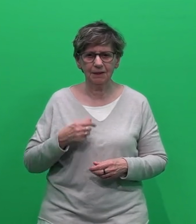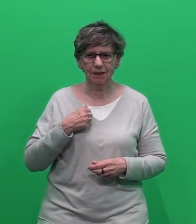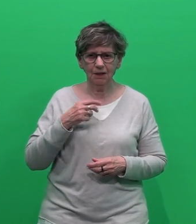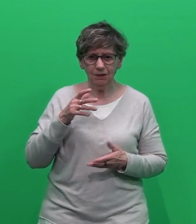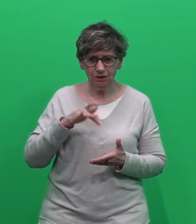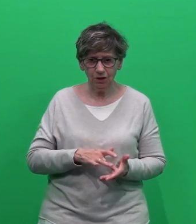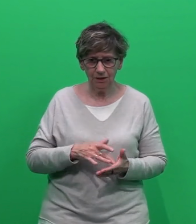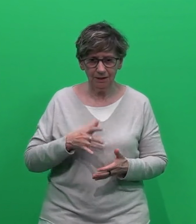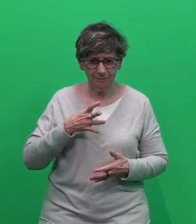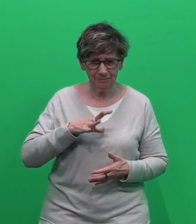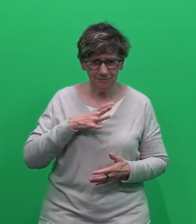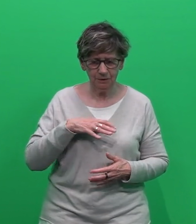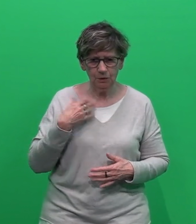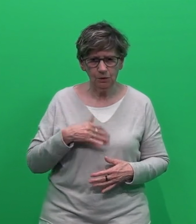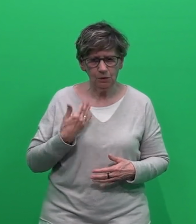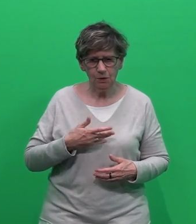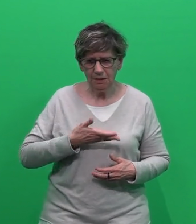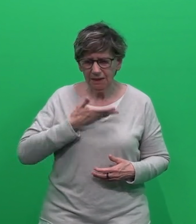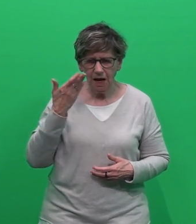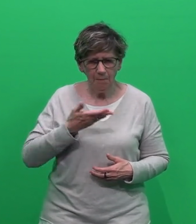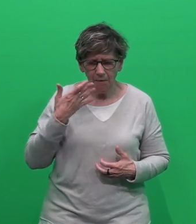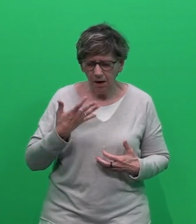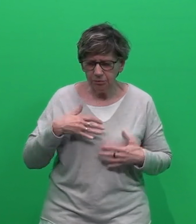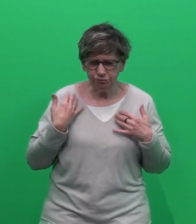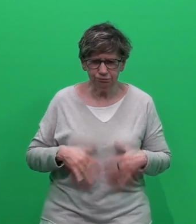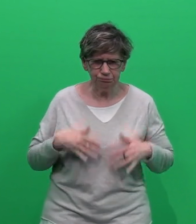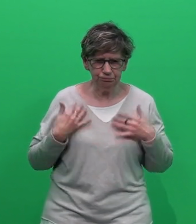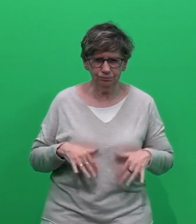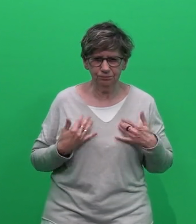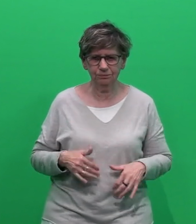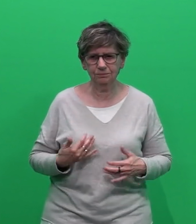Quan orino em crema moltíssim.